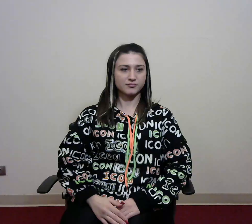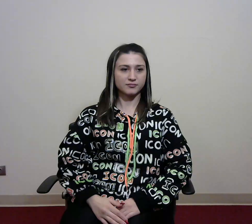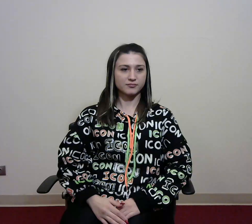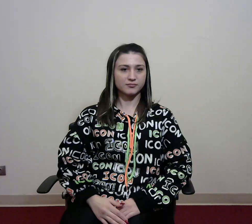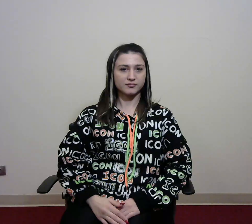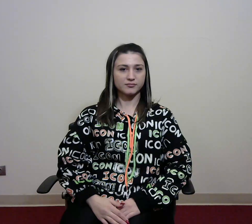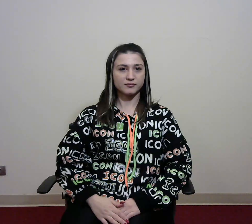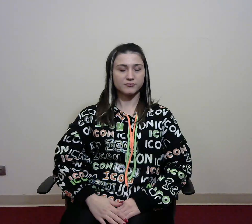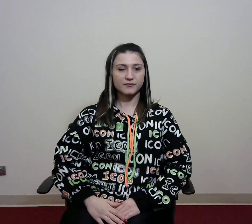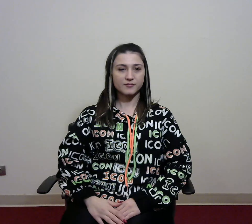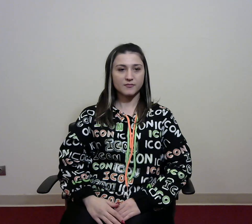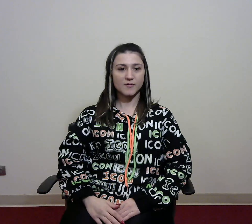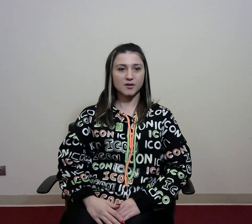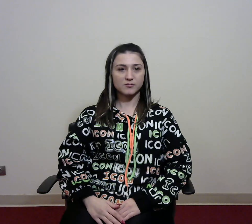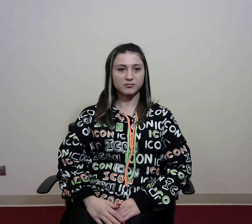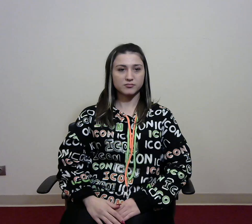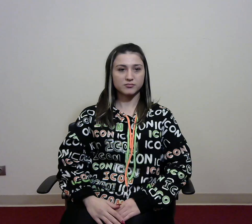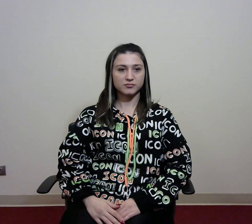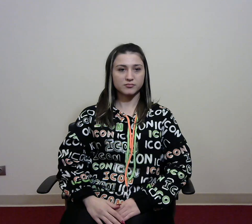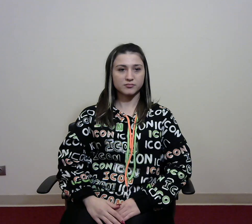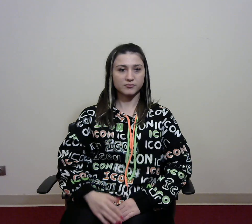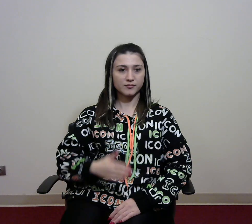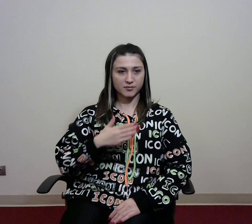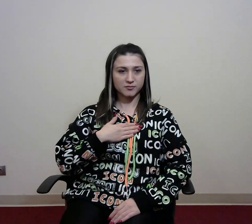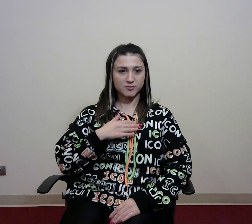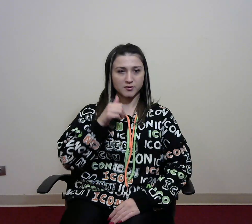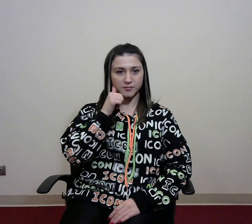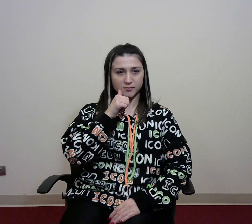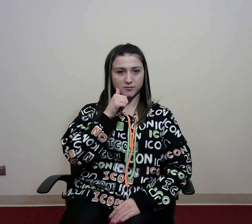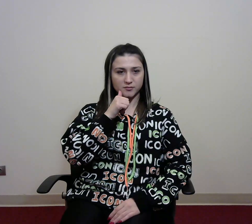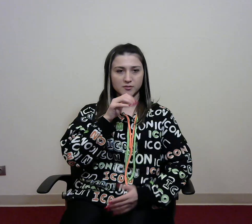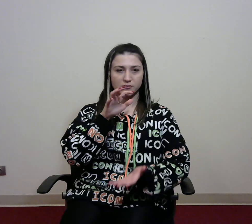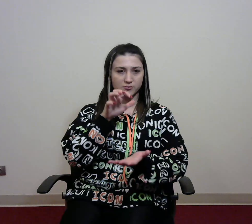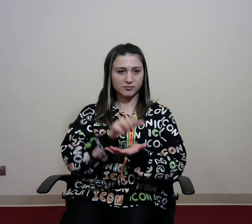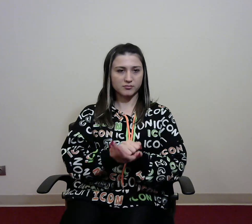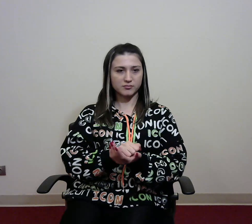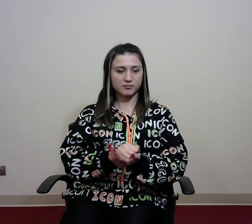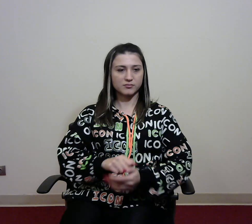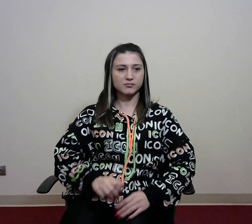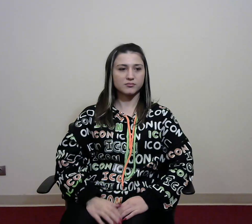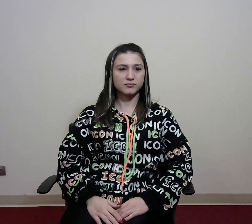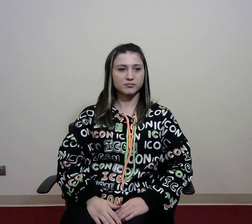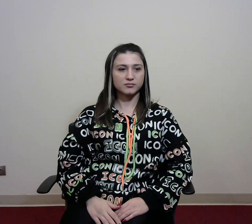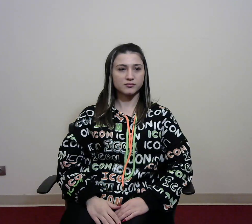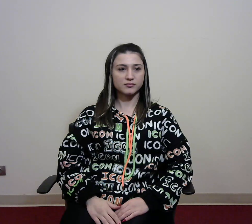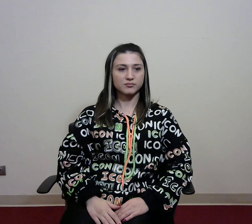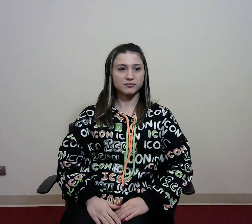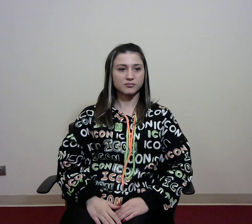Mən sabah məşğulam